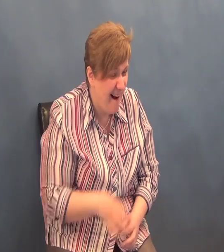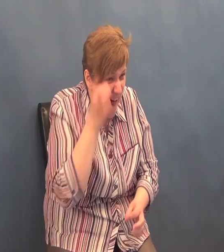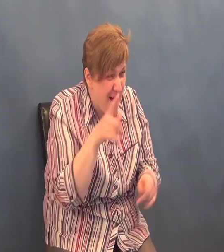Wszystkie?